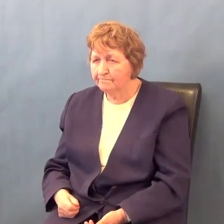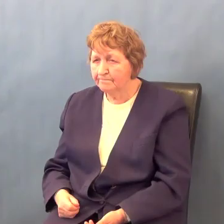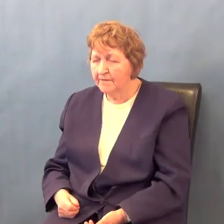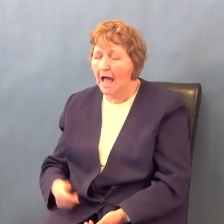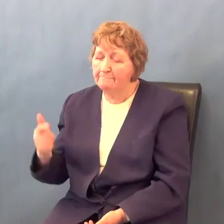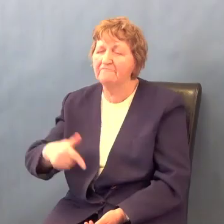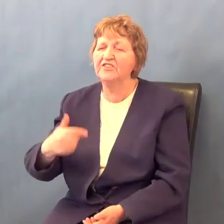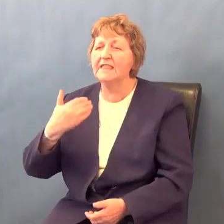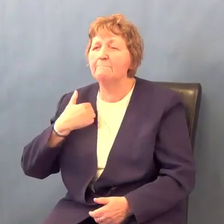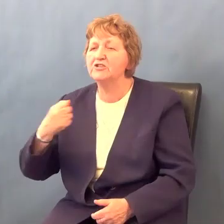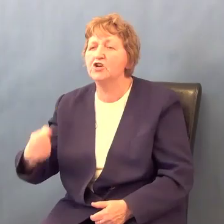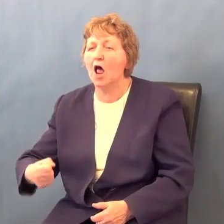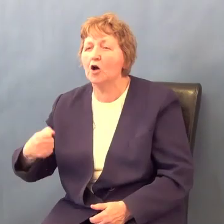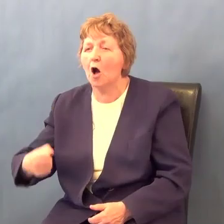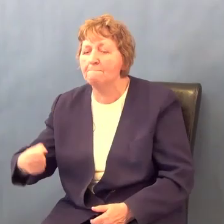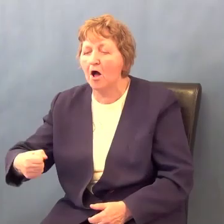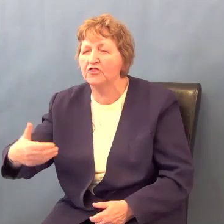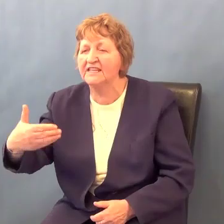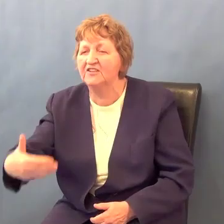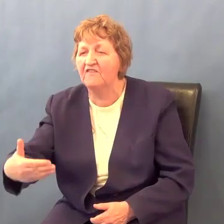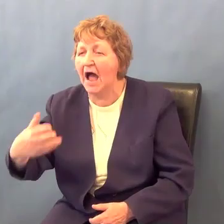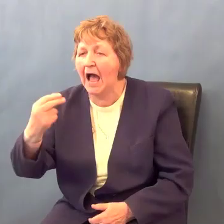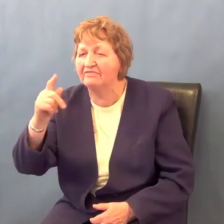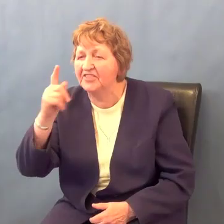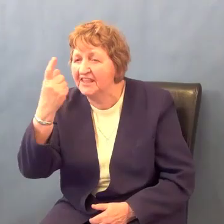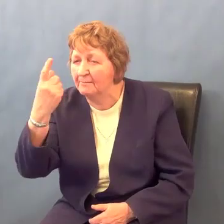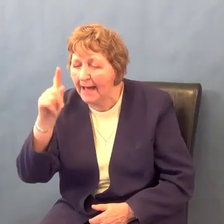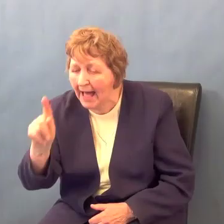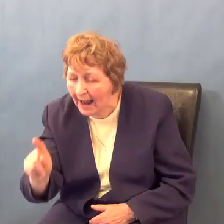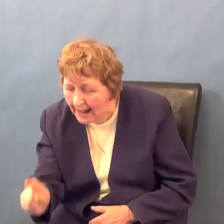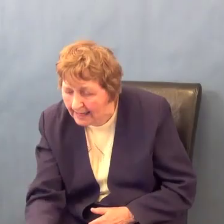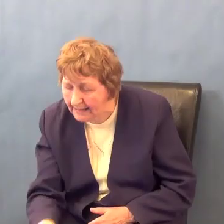Powinna być lokomotywa.